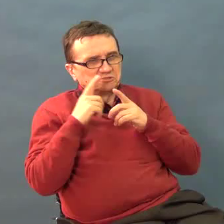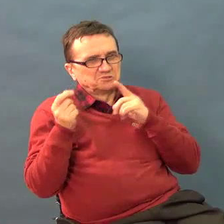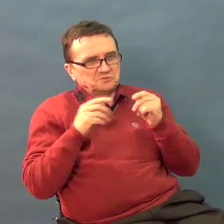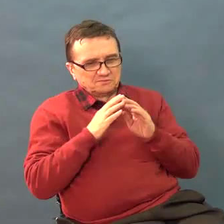Już.